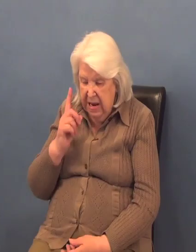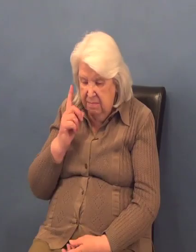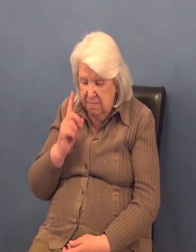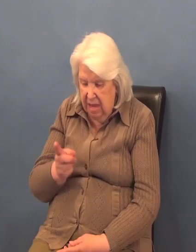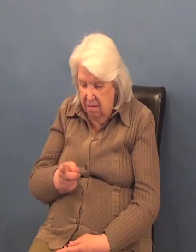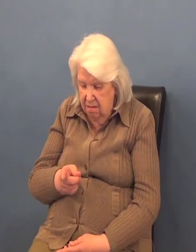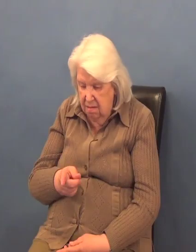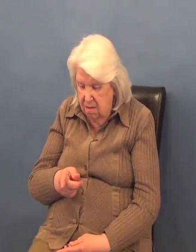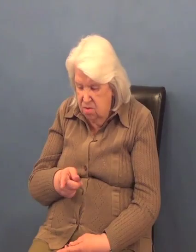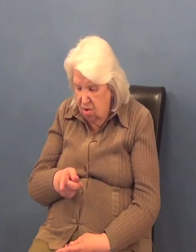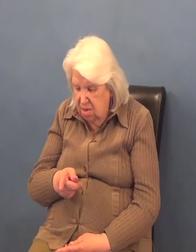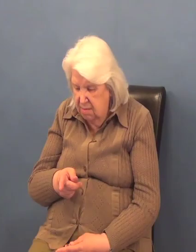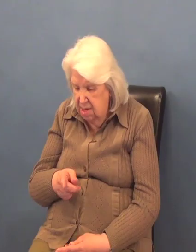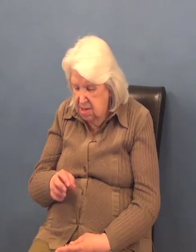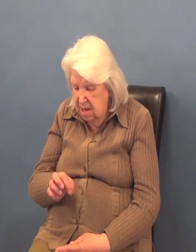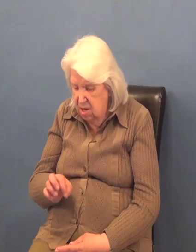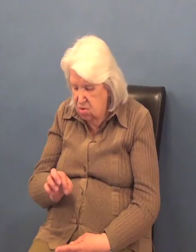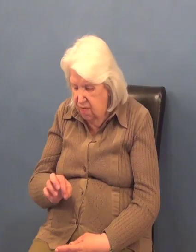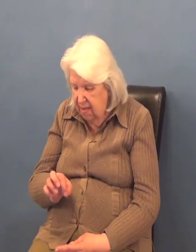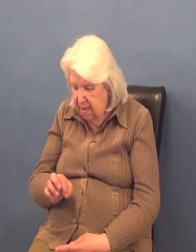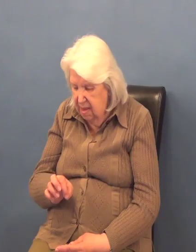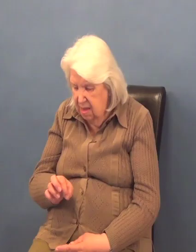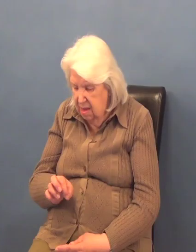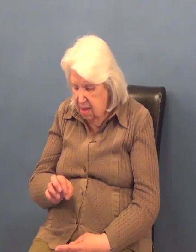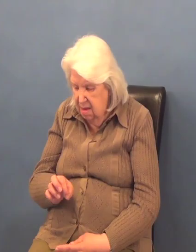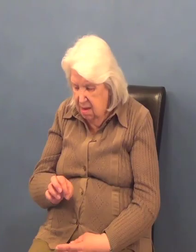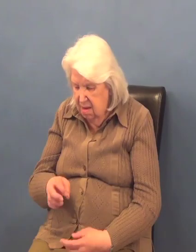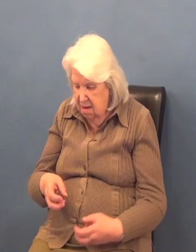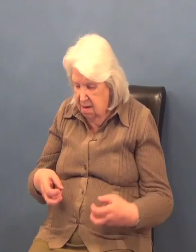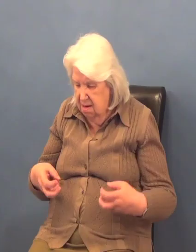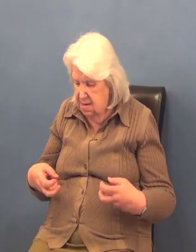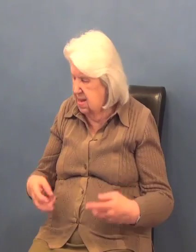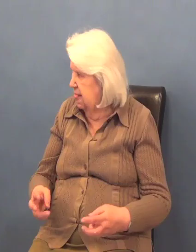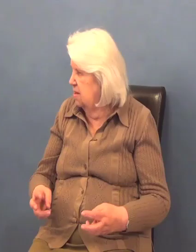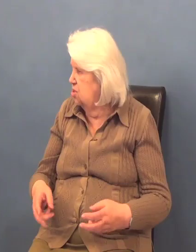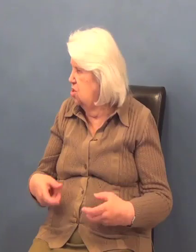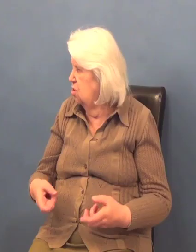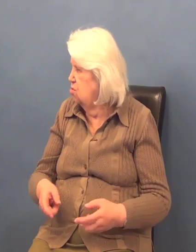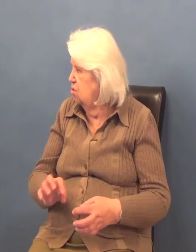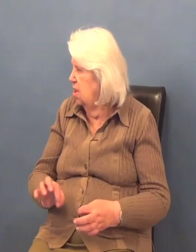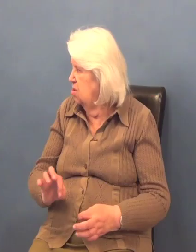Zakaz. Co tam jest narysowane? Sanki?